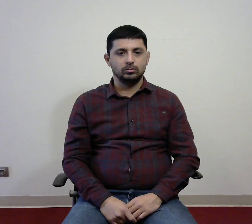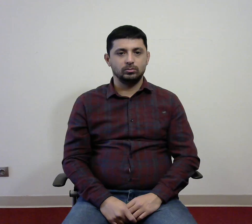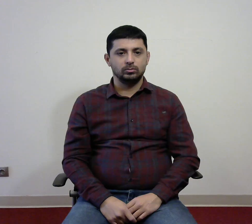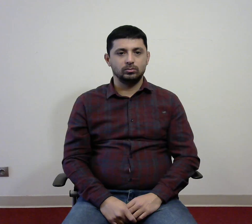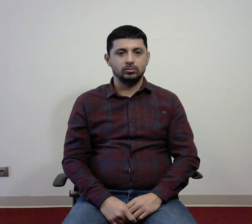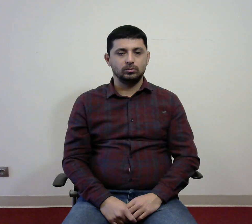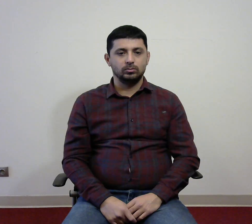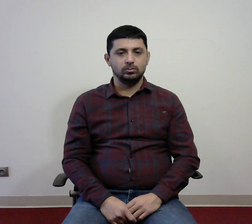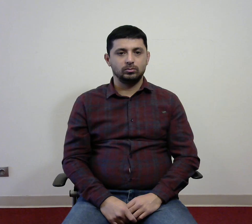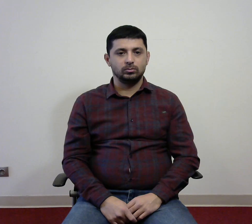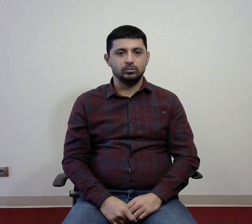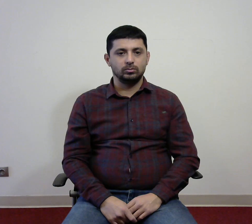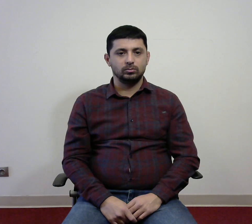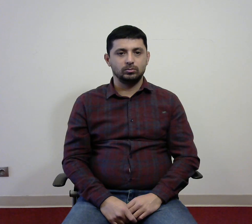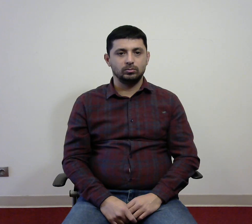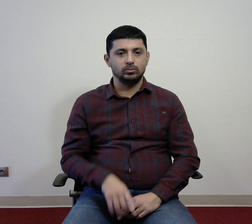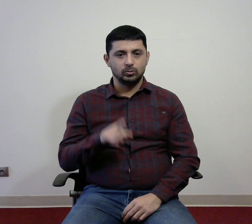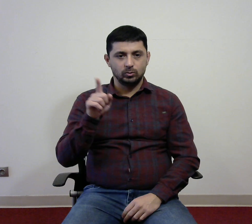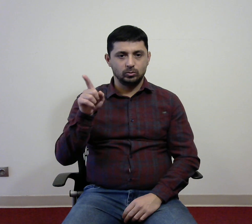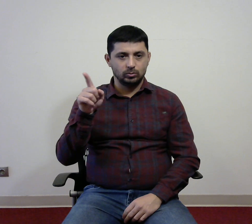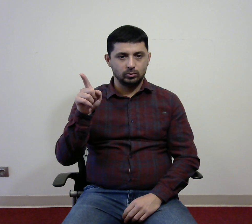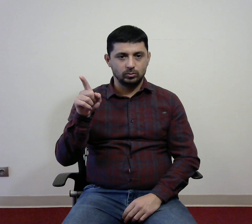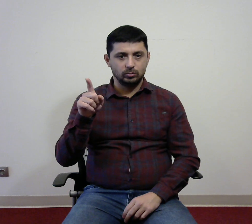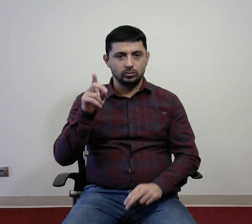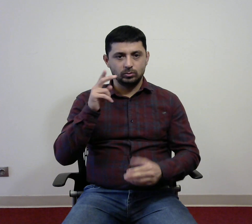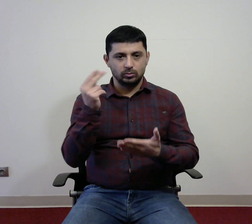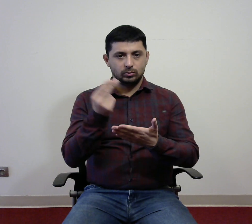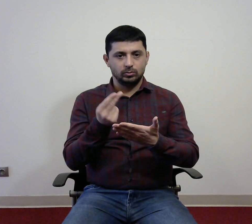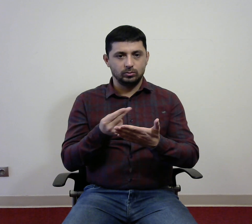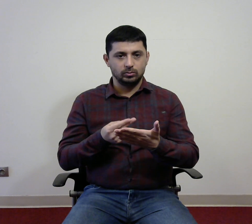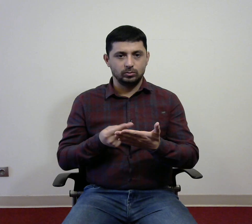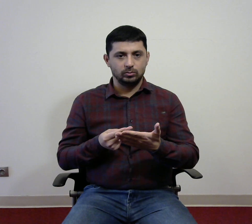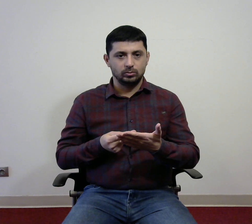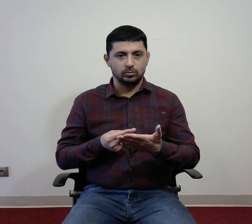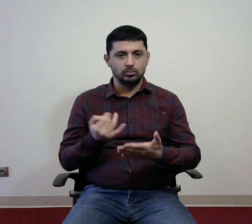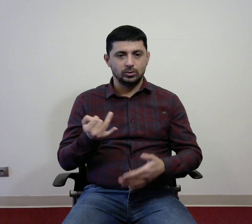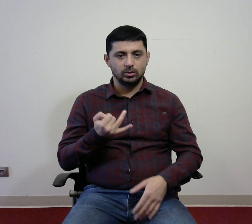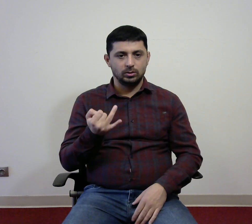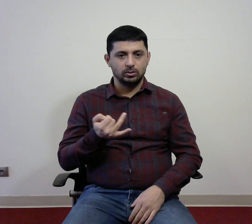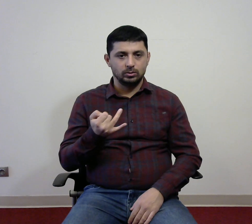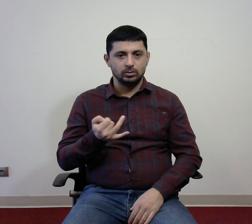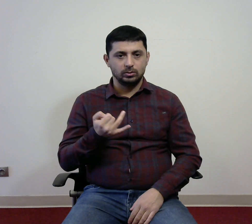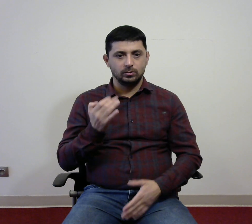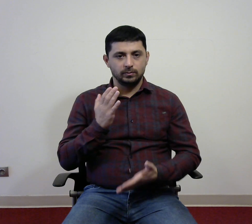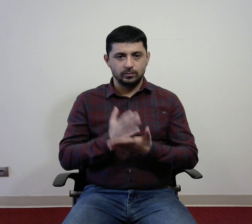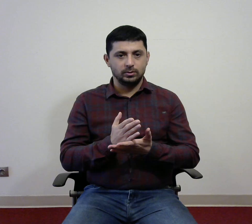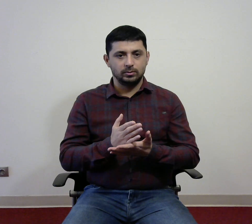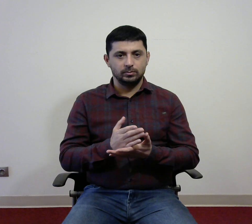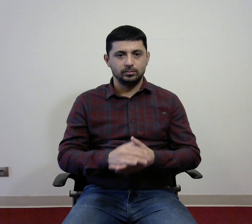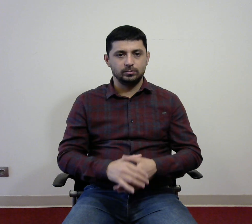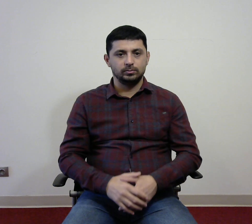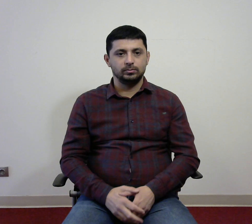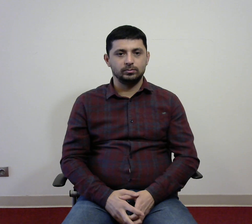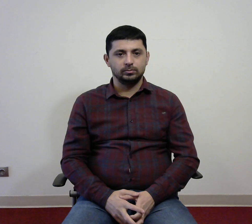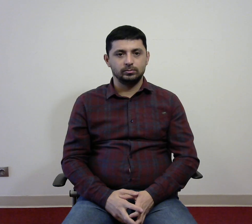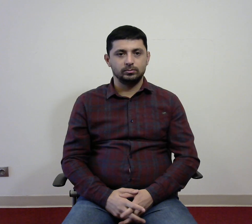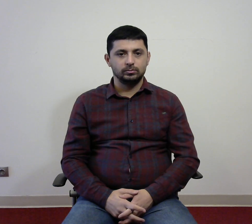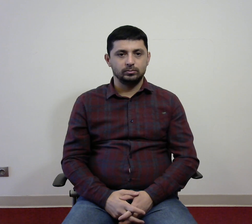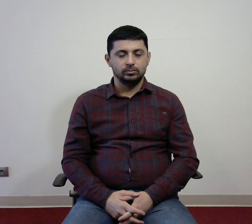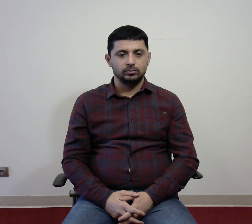Onun rəsmə marağı var